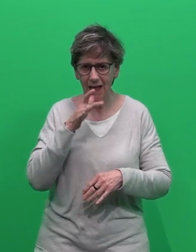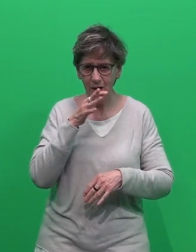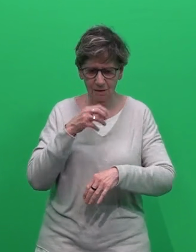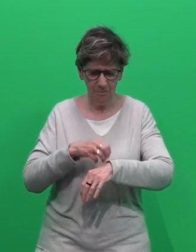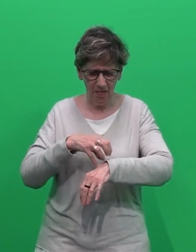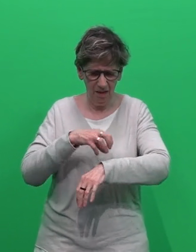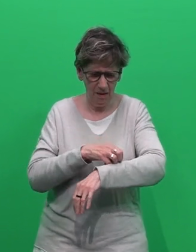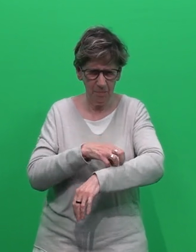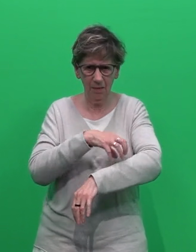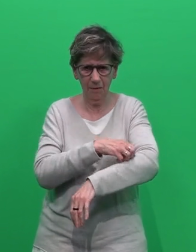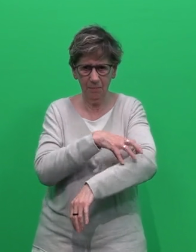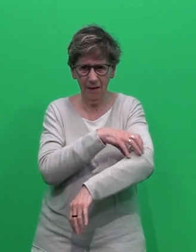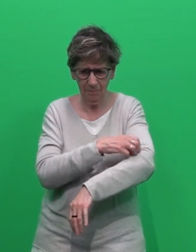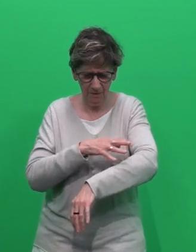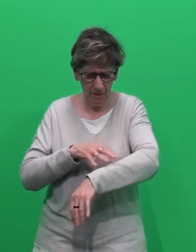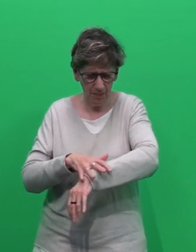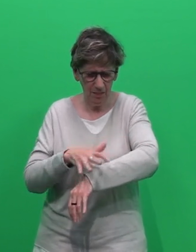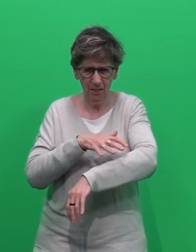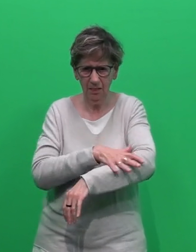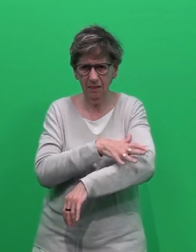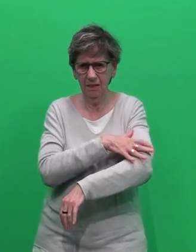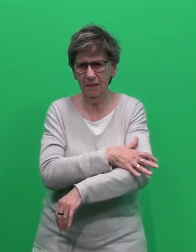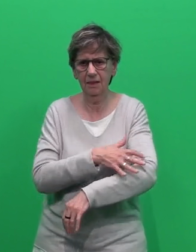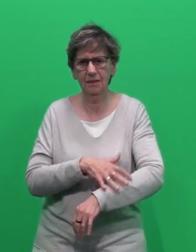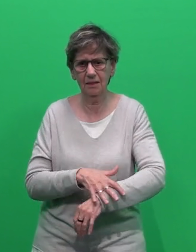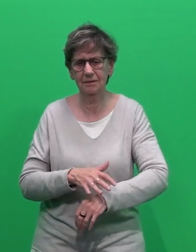Tinc butllofes al braç i quan es trenquen em cau aigua.